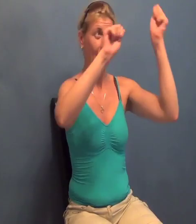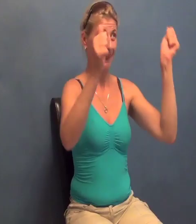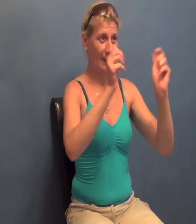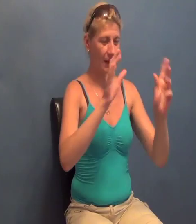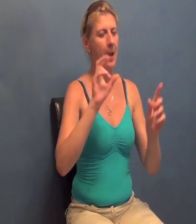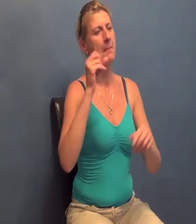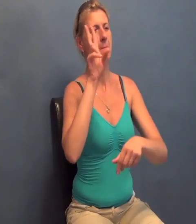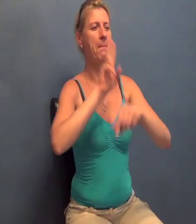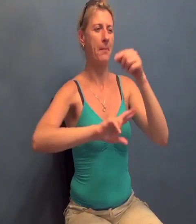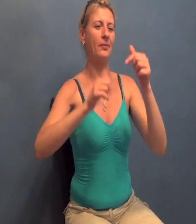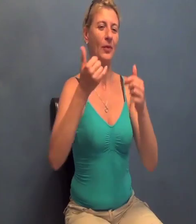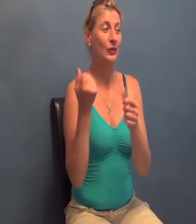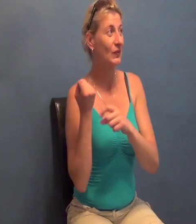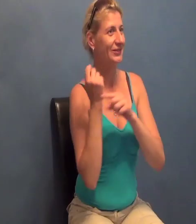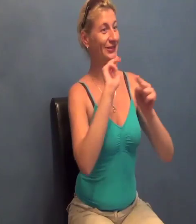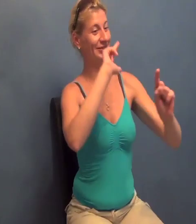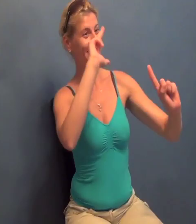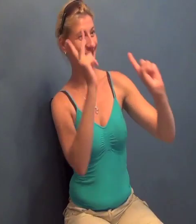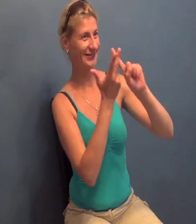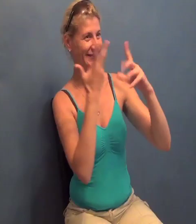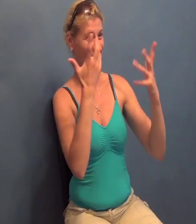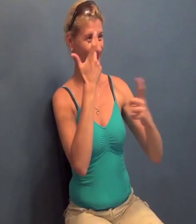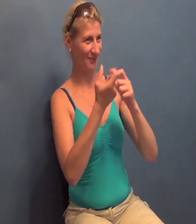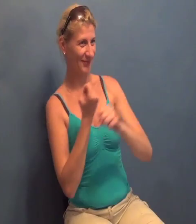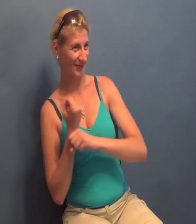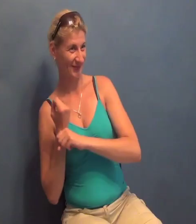Pojawia się policjant. Dziecko chce po raz trzeci rzucić kamieniem.